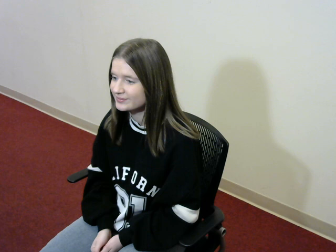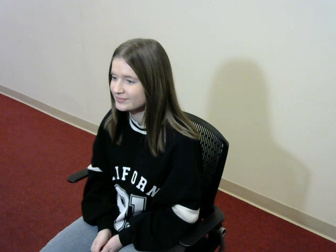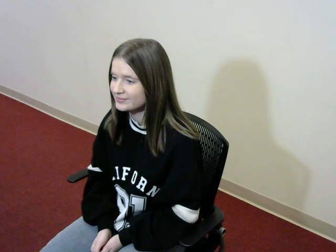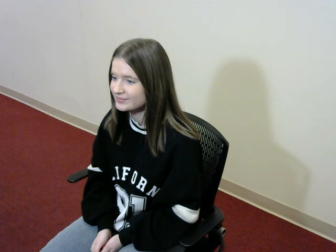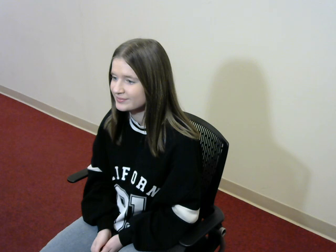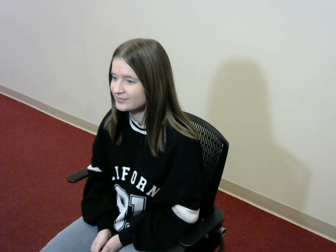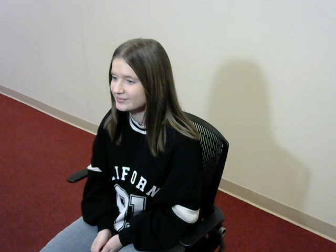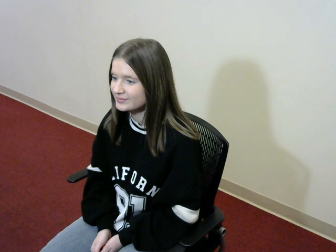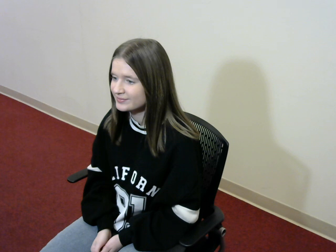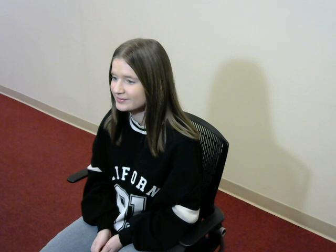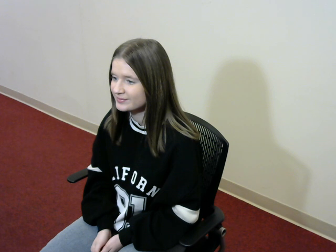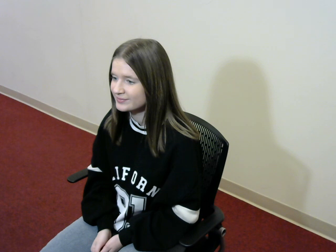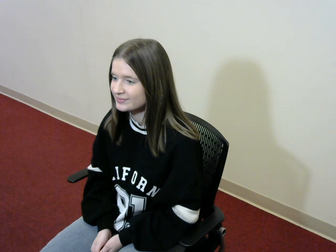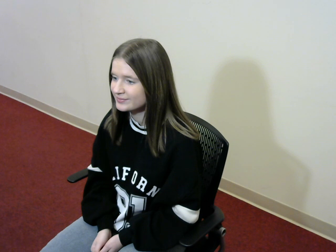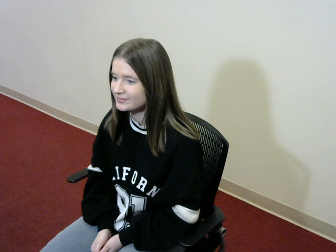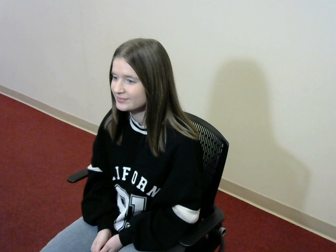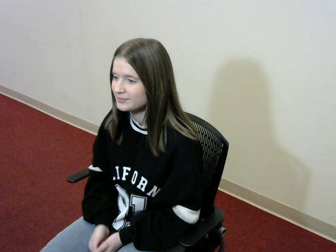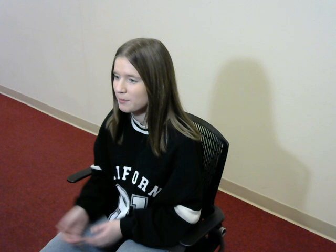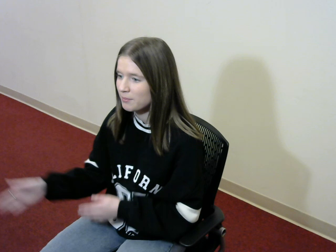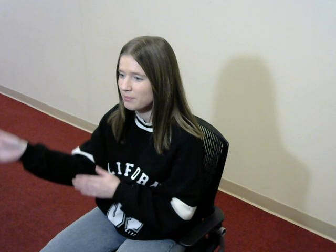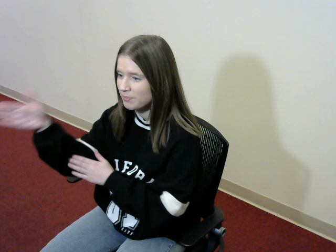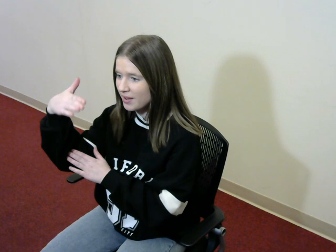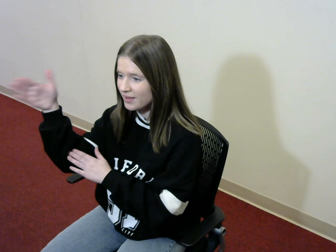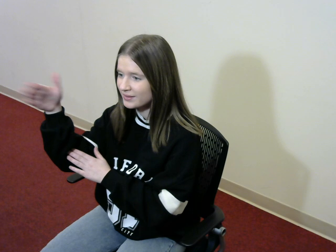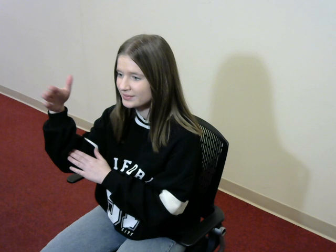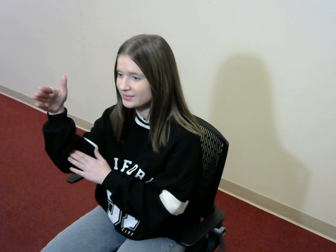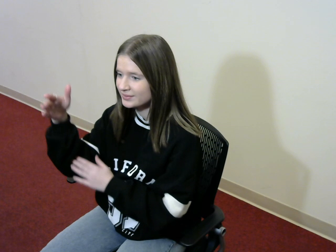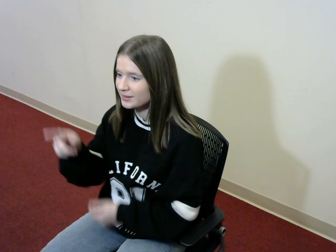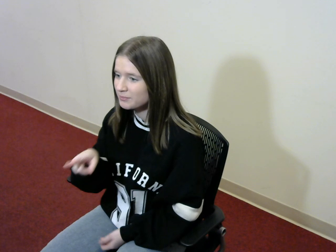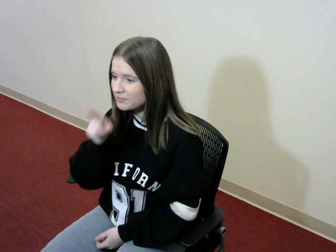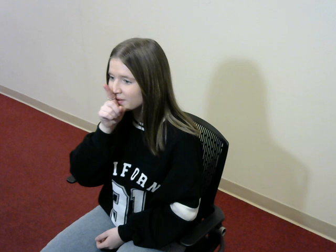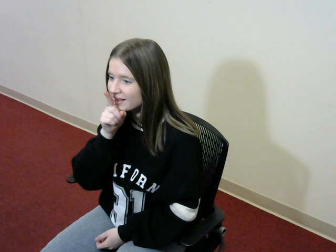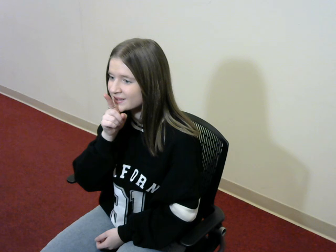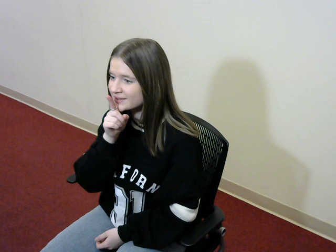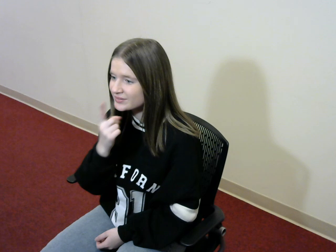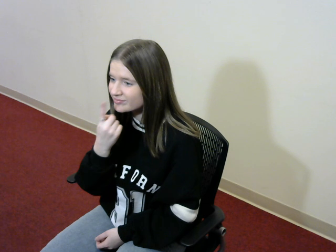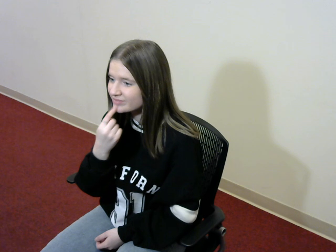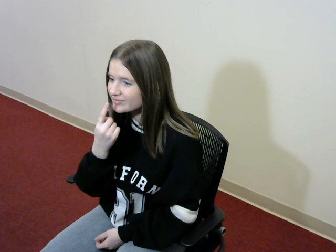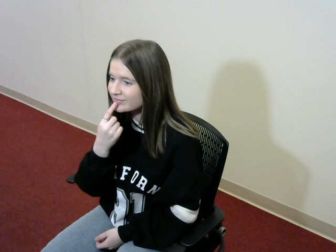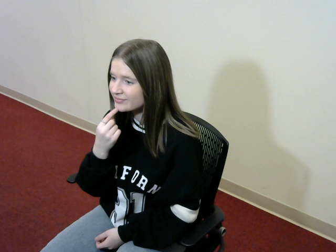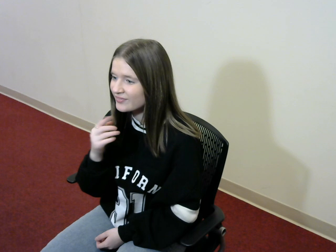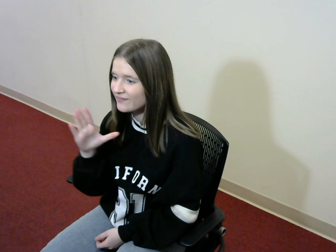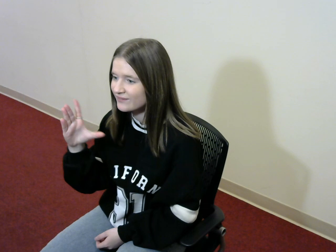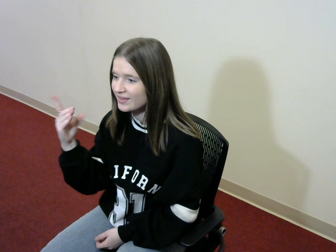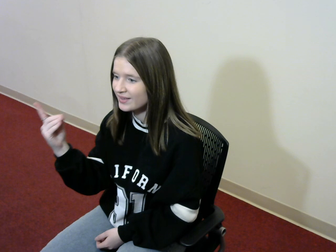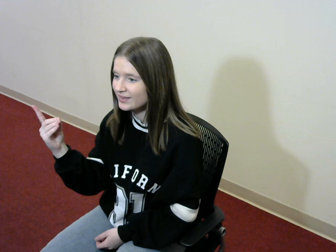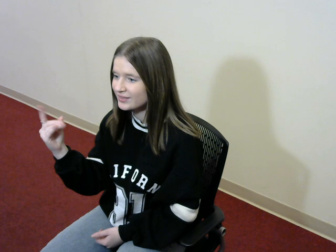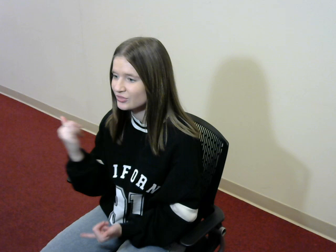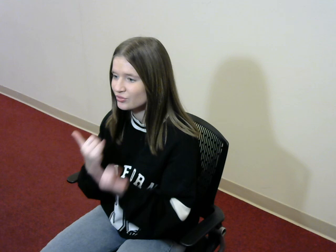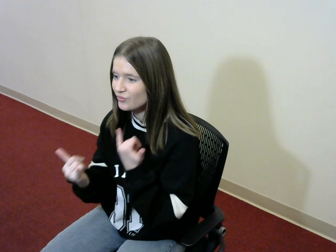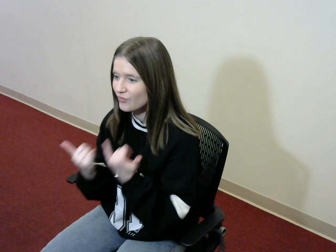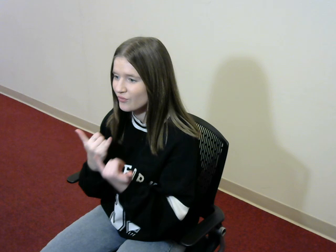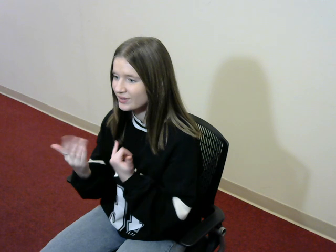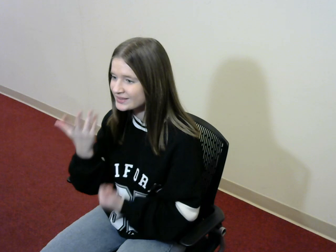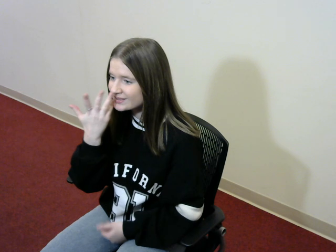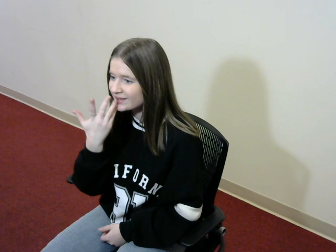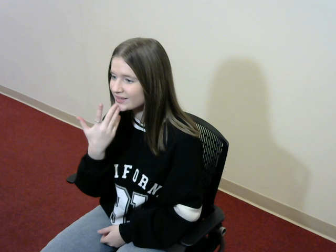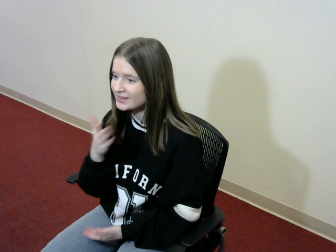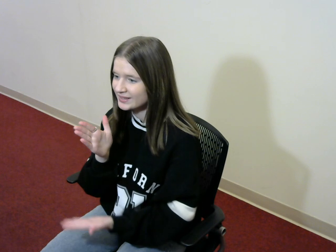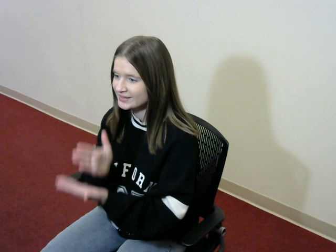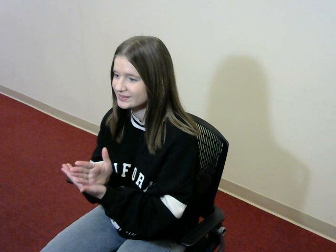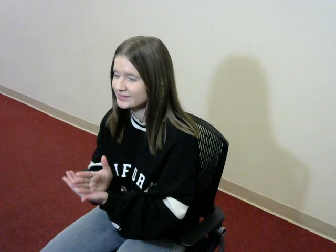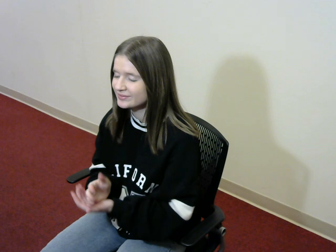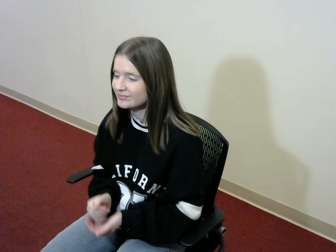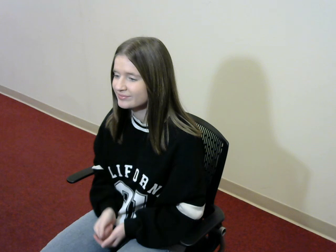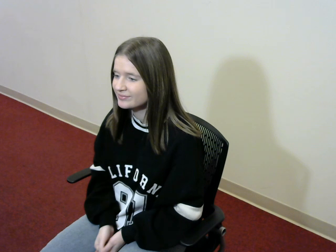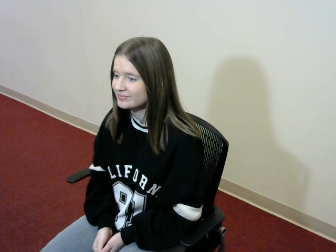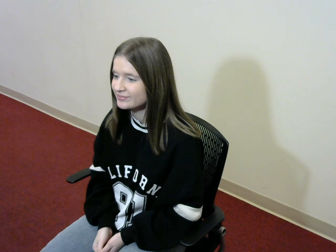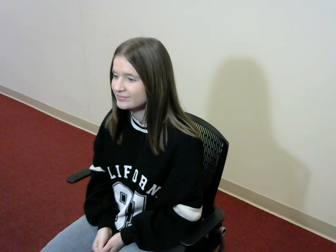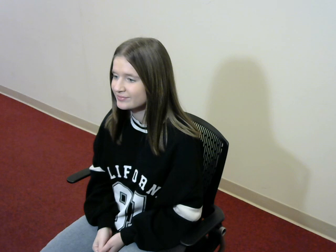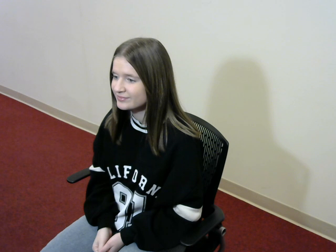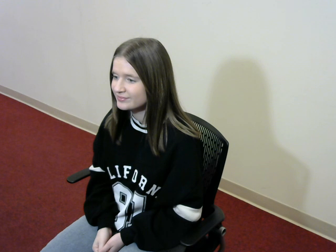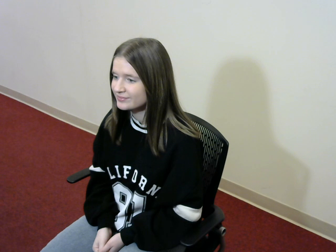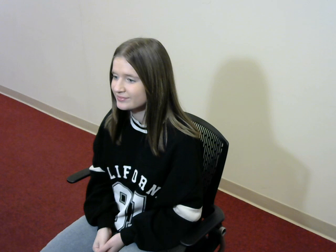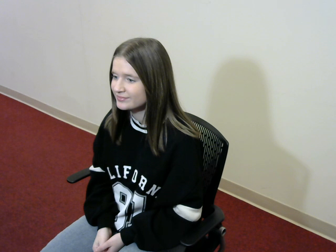Bayrağımızda mavi, qırmızı və yaşıl rənglər var